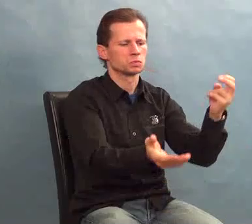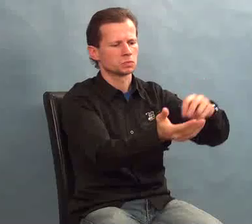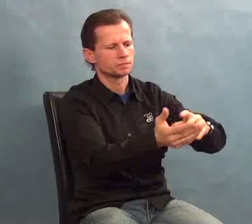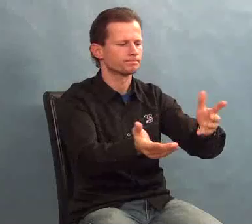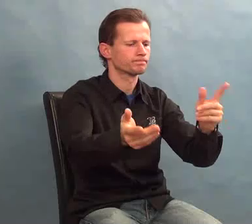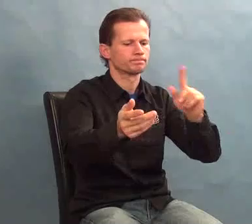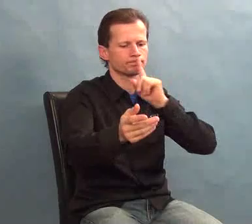Milczy.